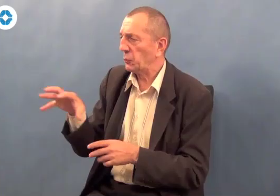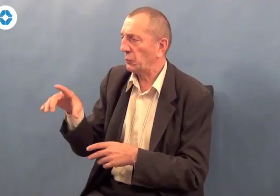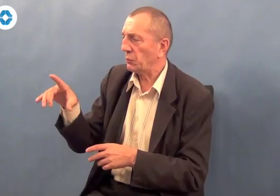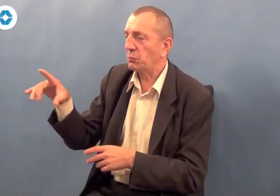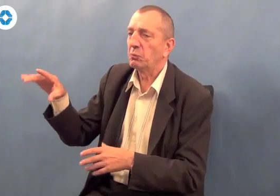Koniec filmu.